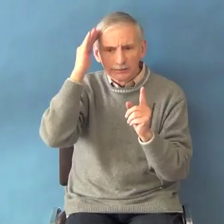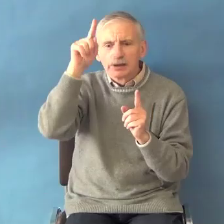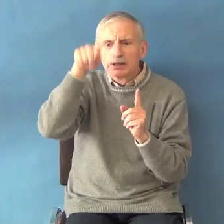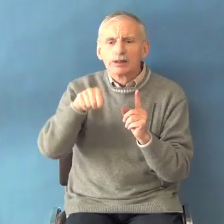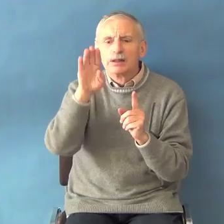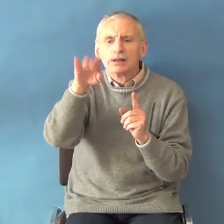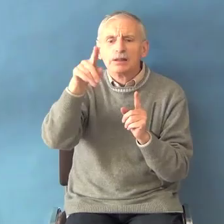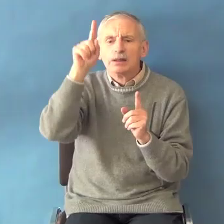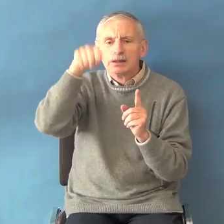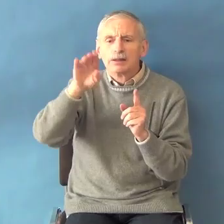Wykrzyknik.